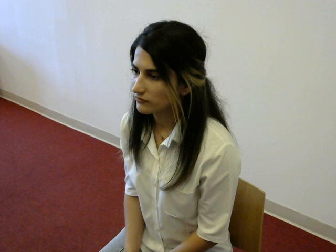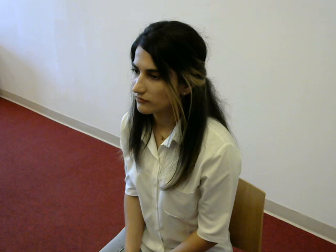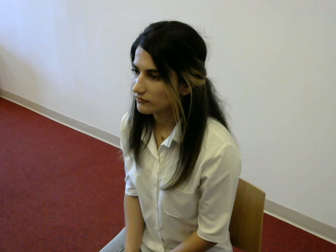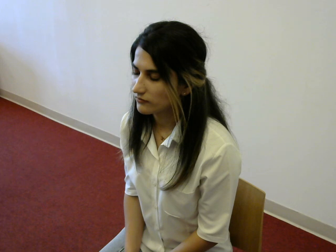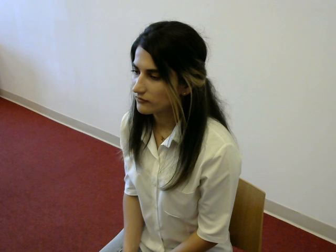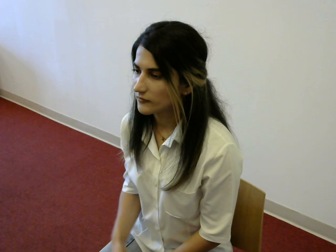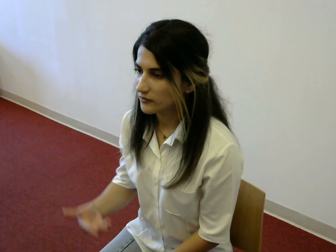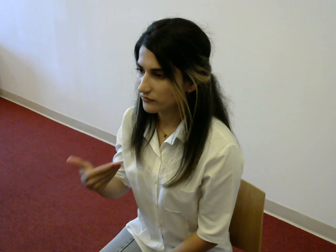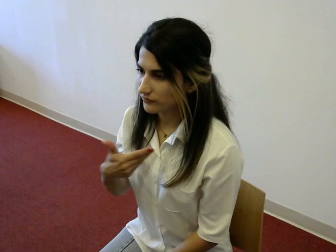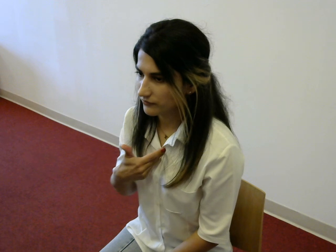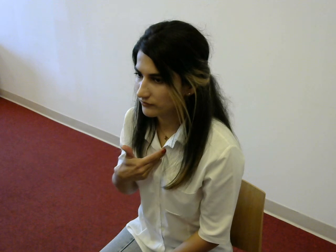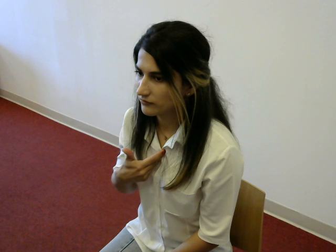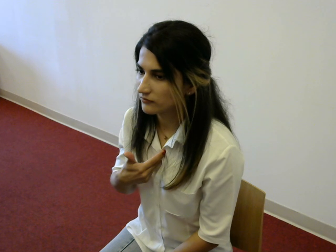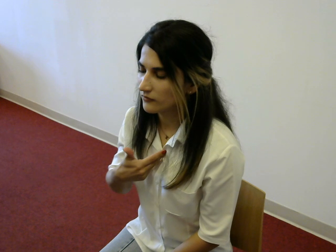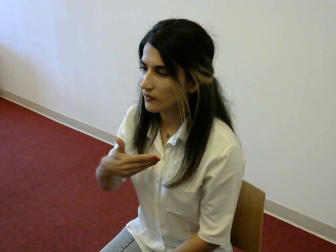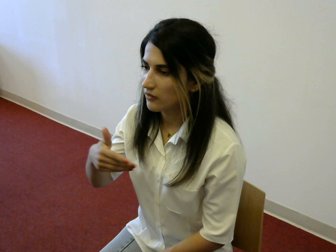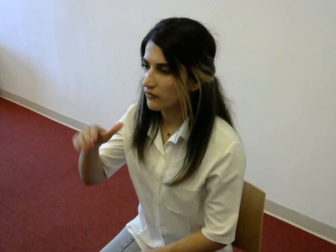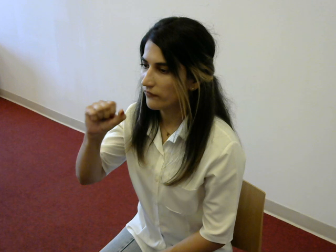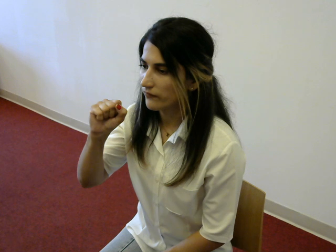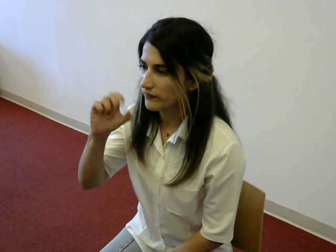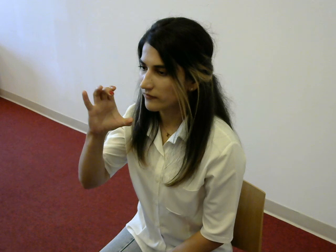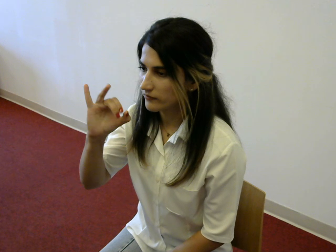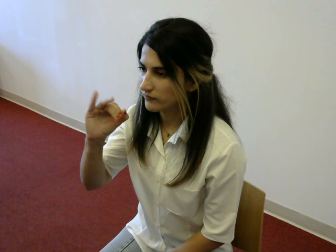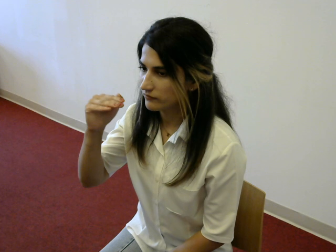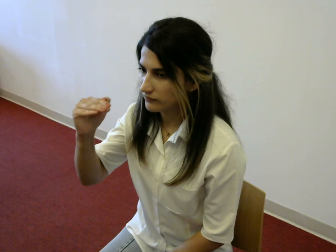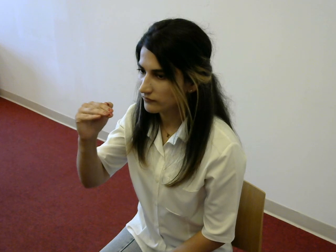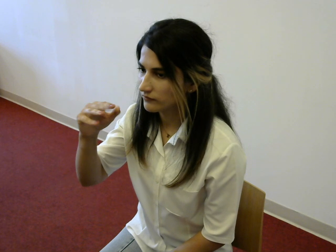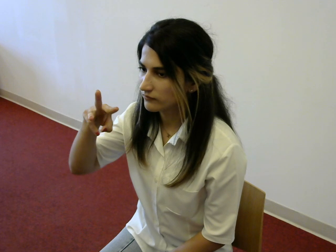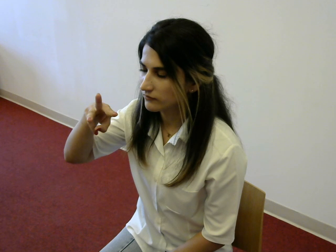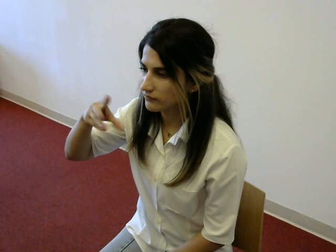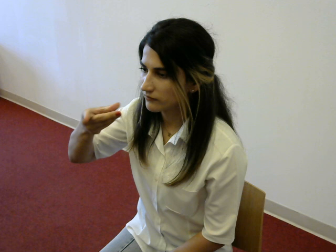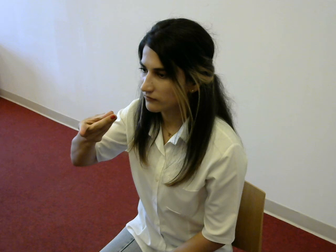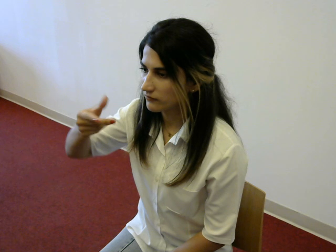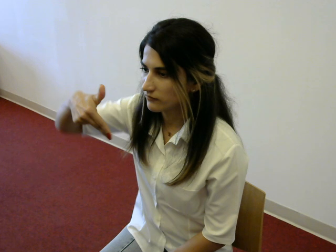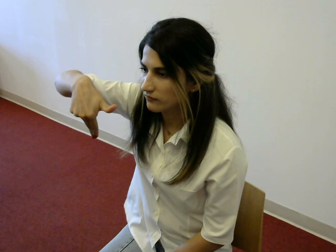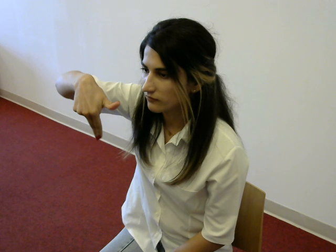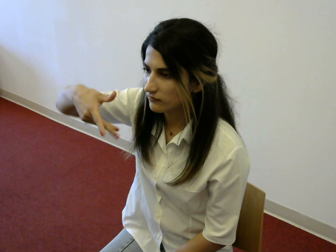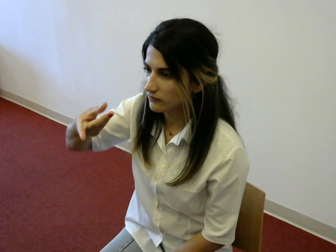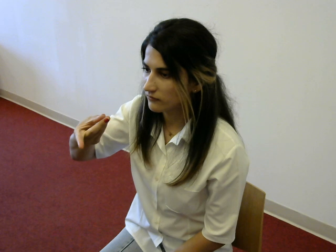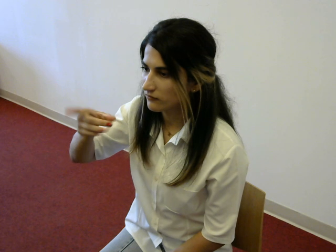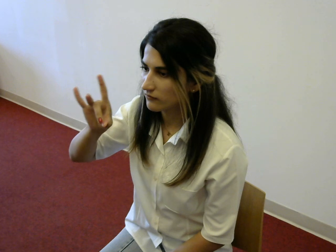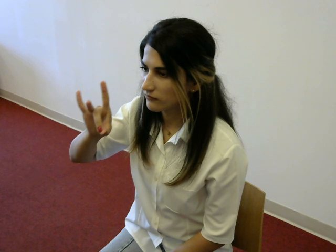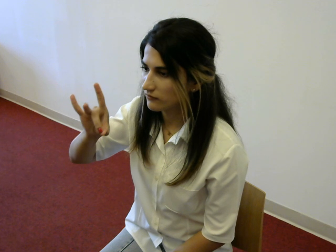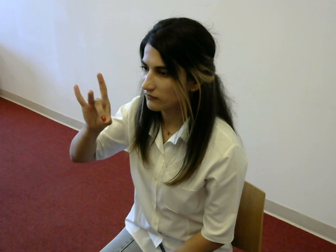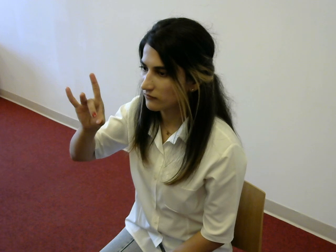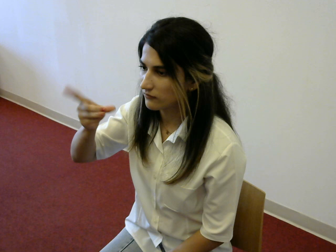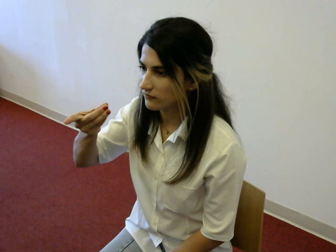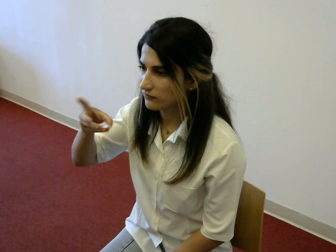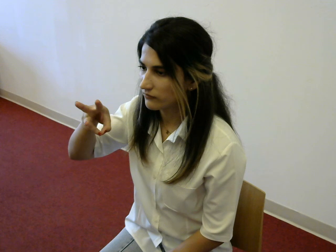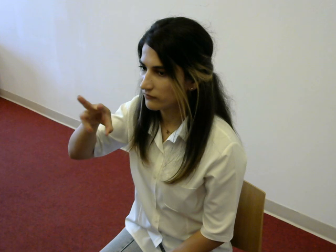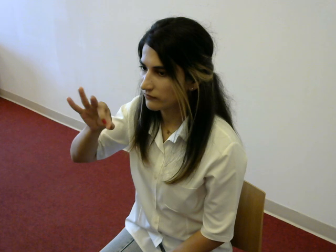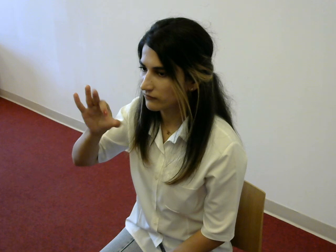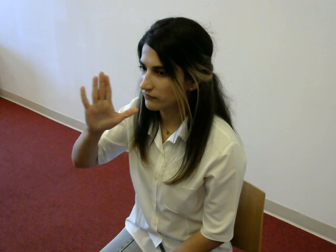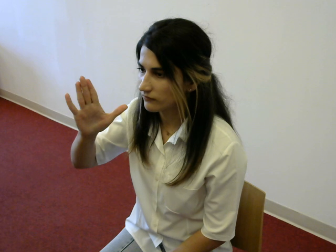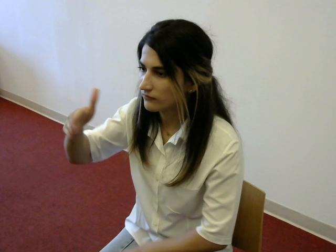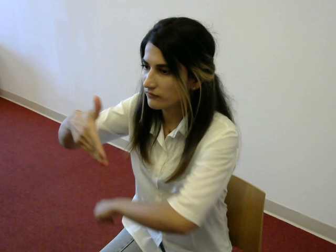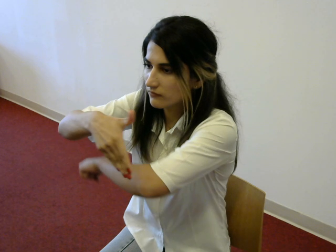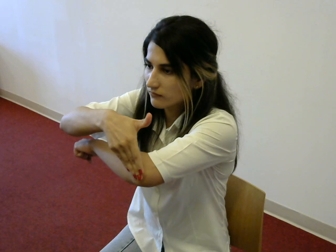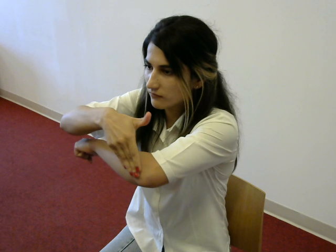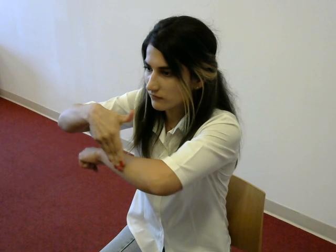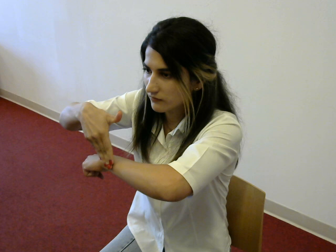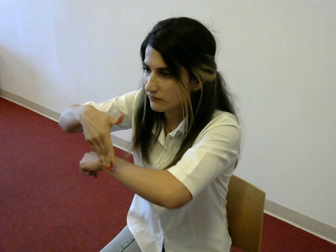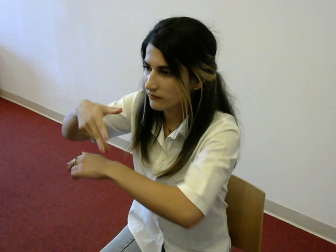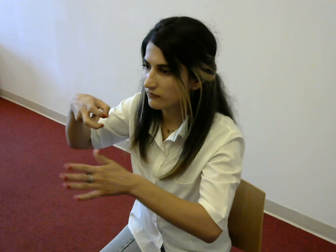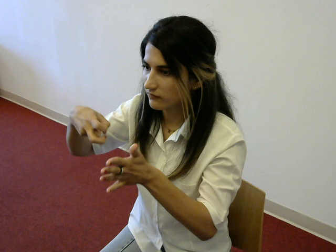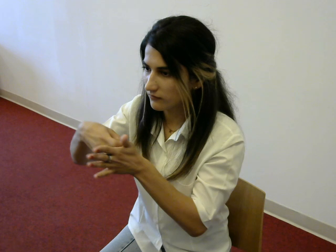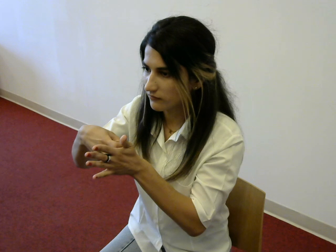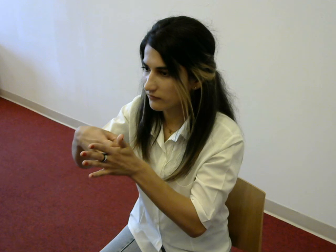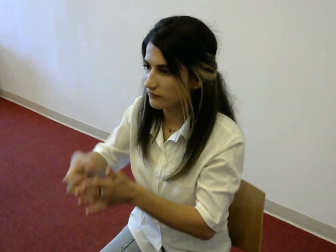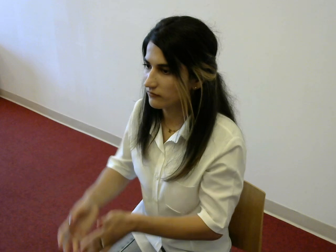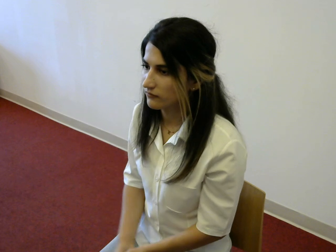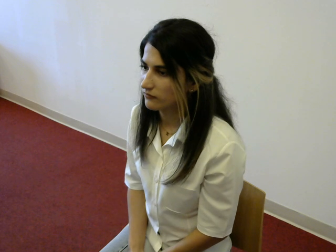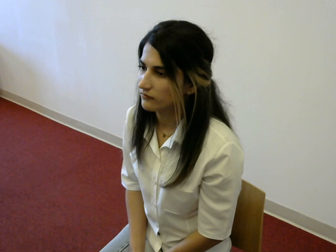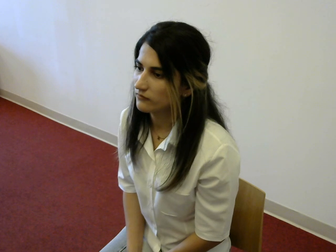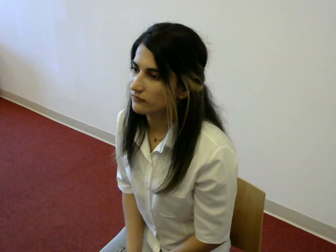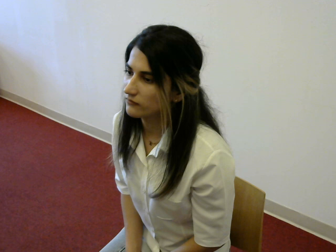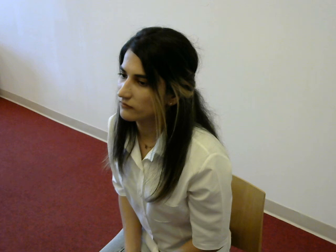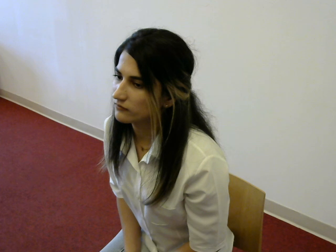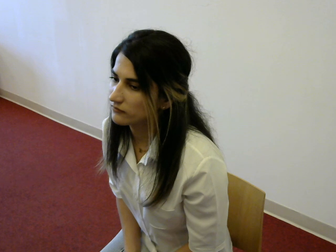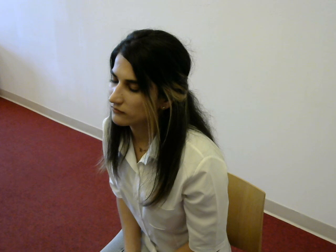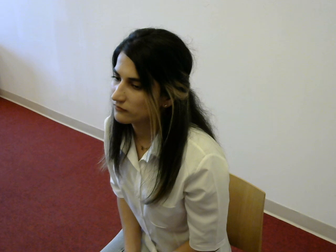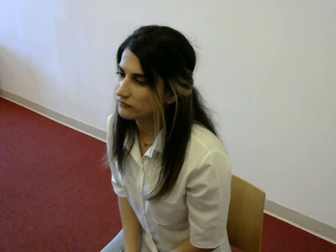Mən Asif Məhərrəmov küçəsində qeydiyyatdayam